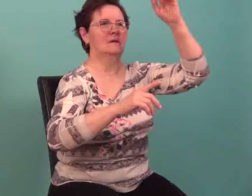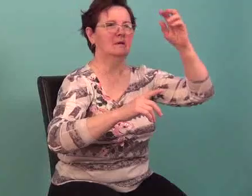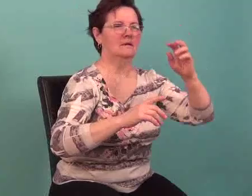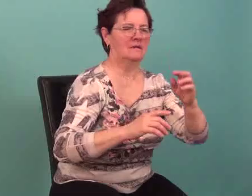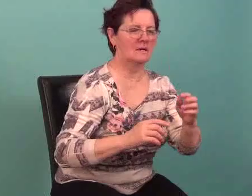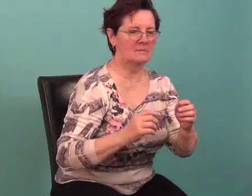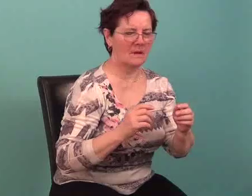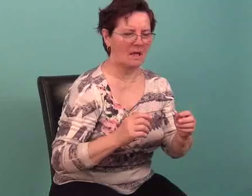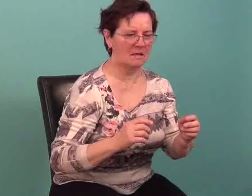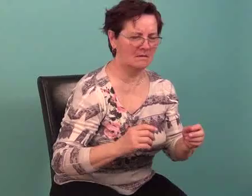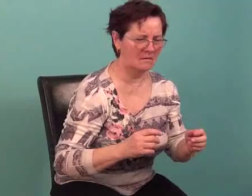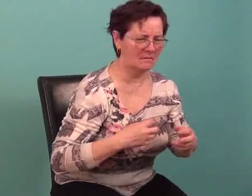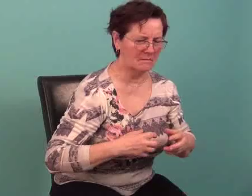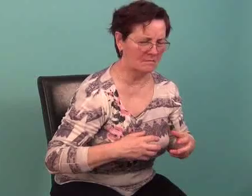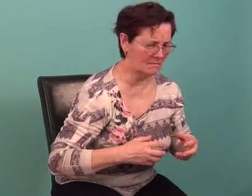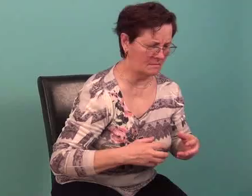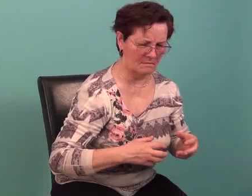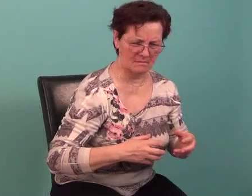Zauważył, że czegoś brakuje.